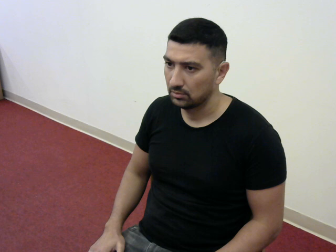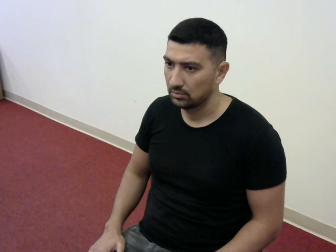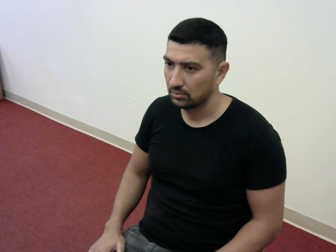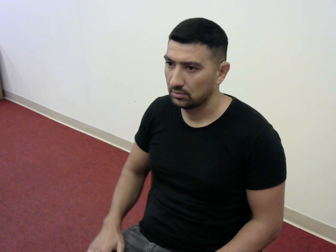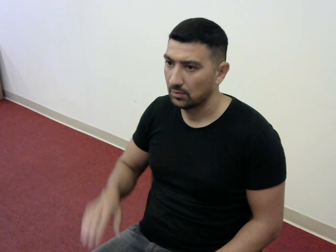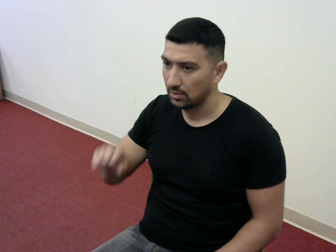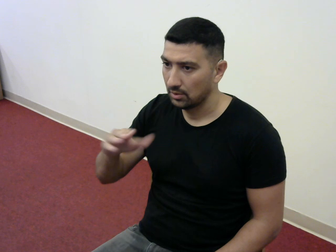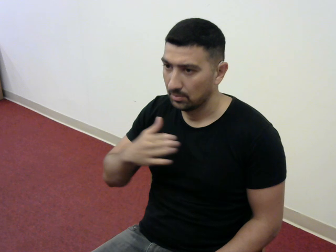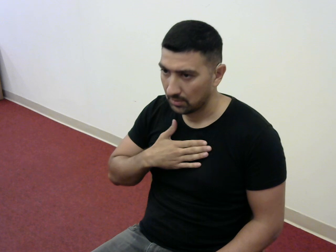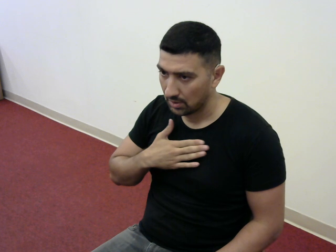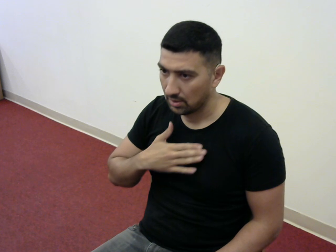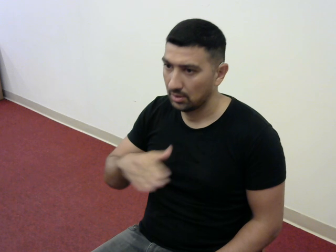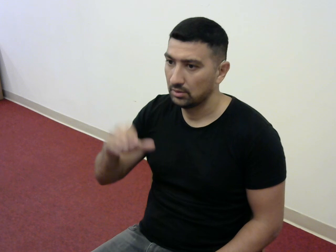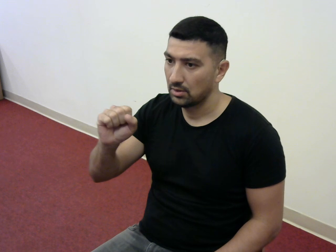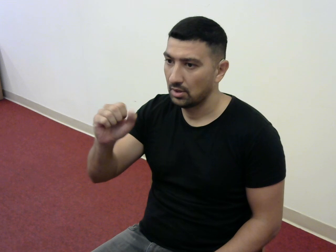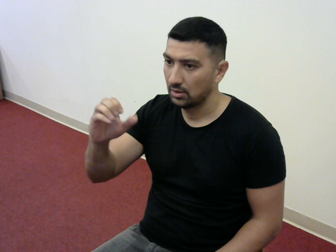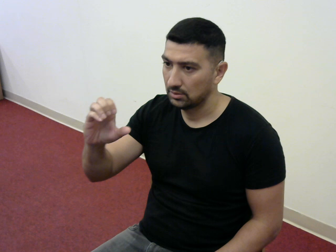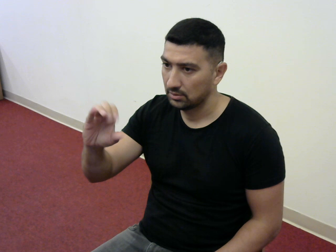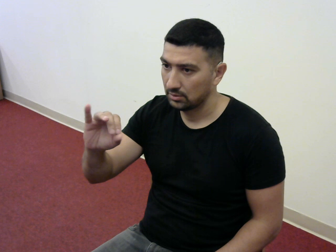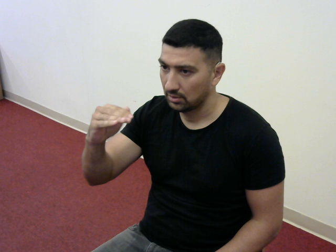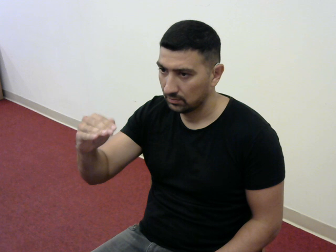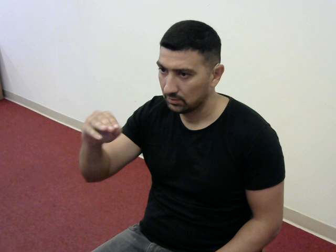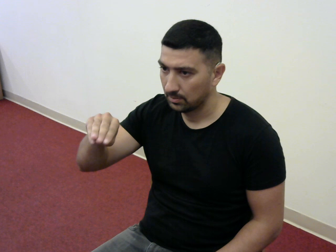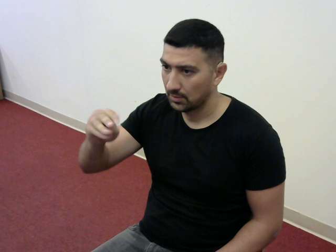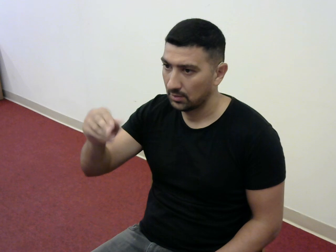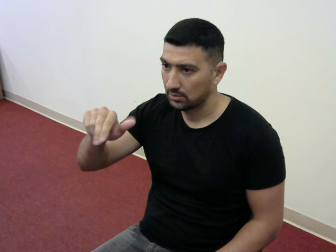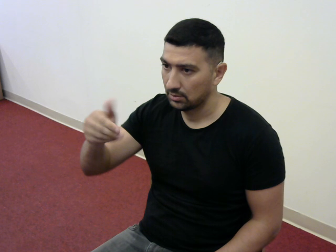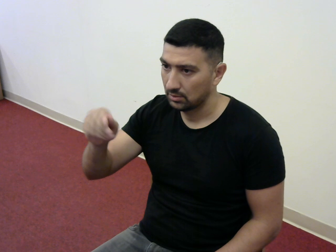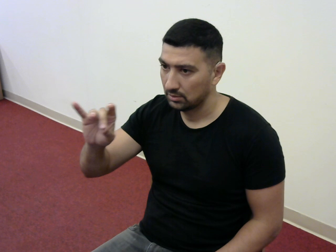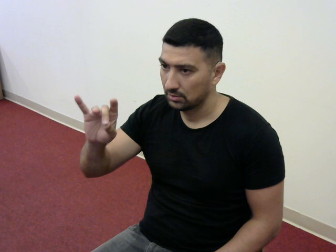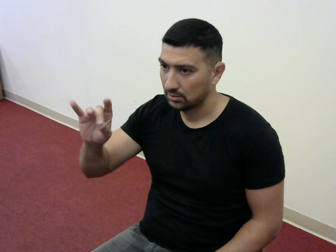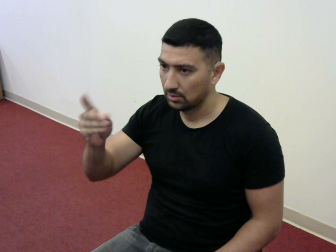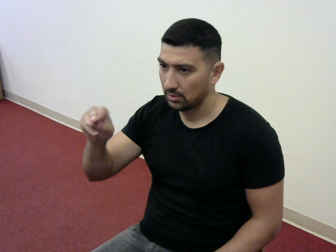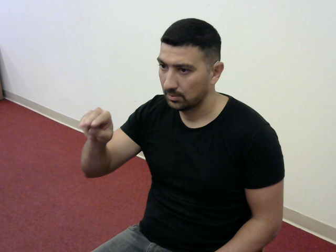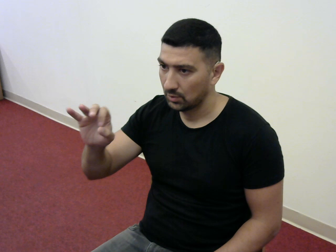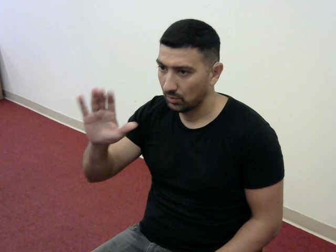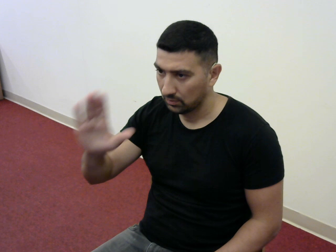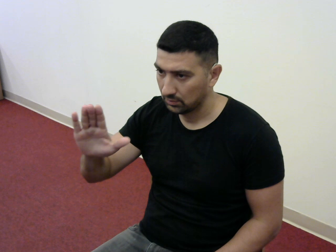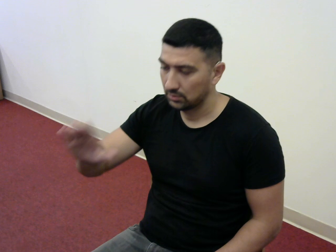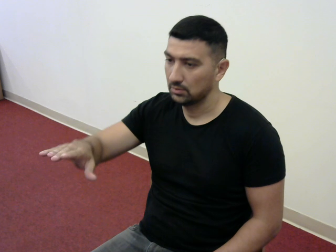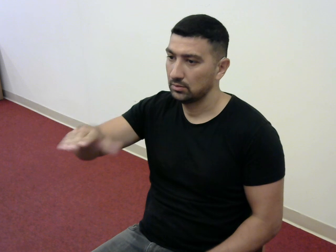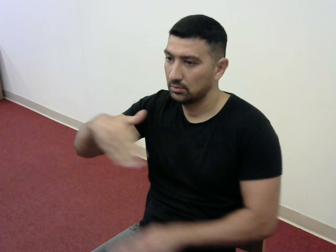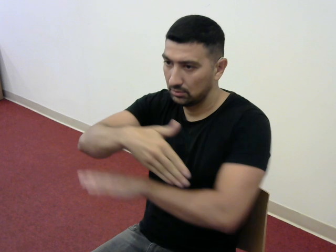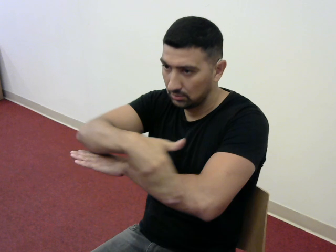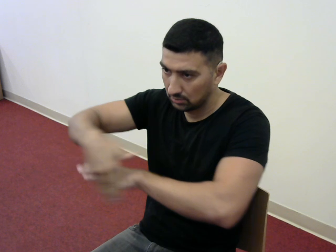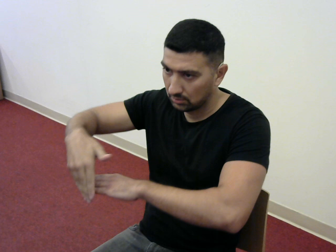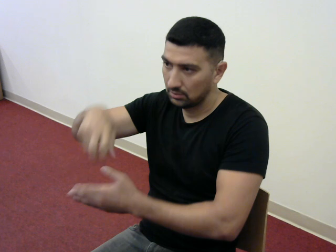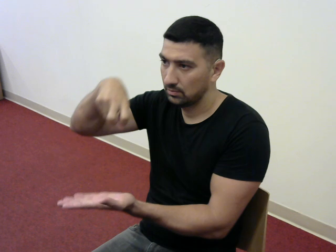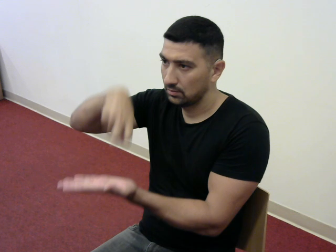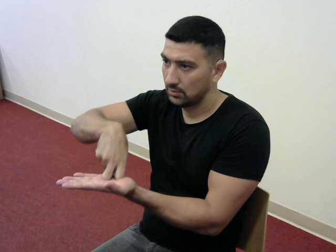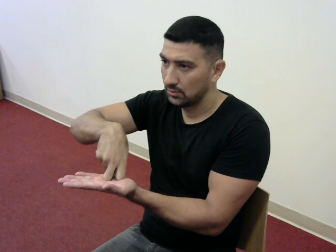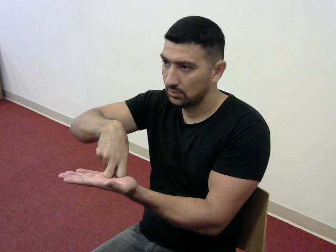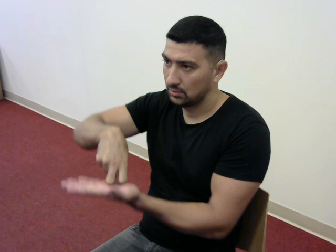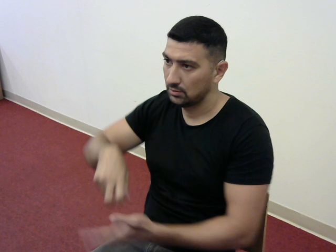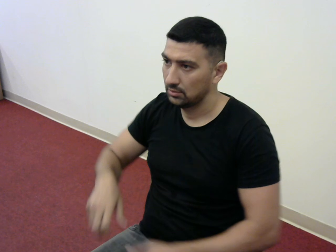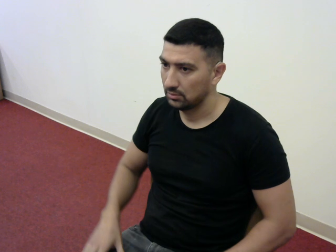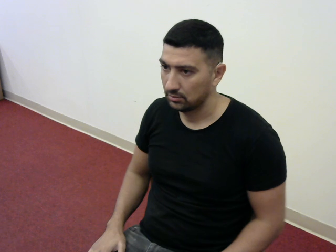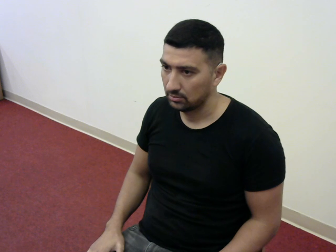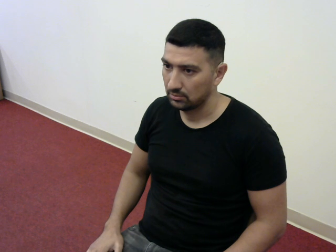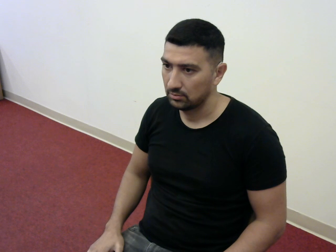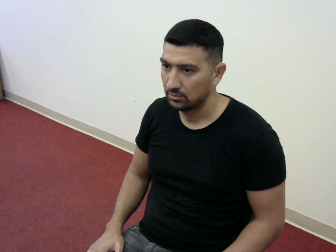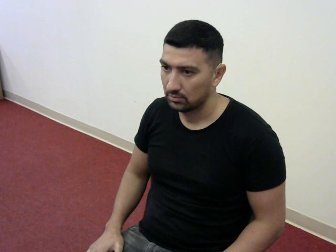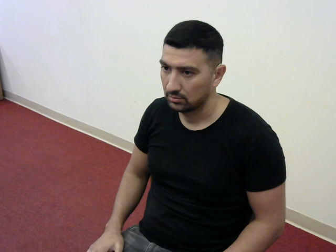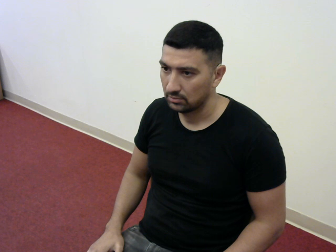Mən Asif Məhərrəmov küçəsində qeydiyyatdayam